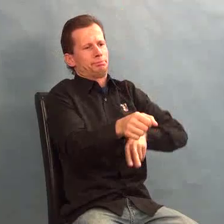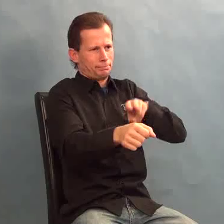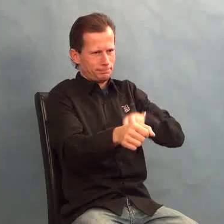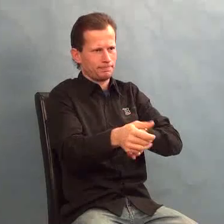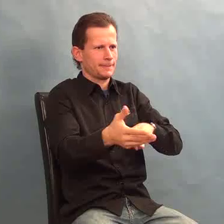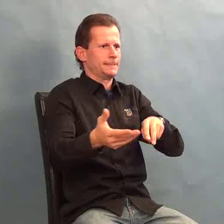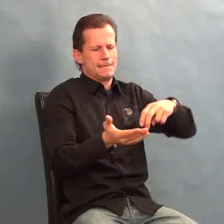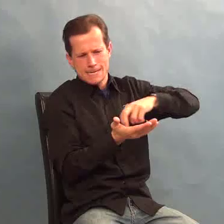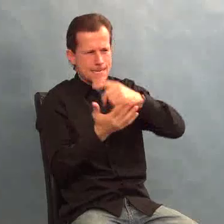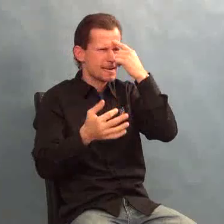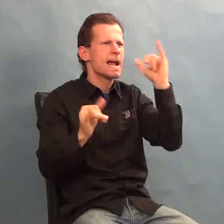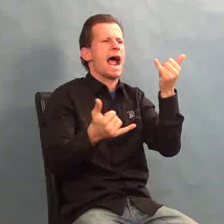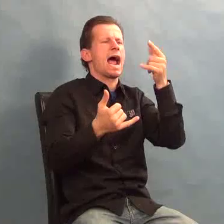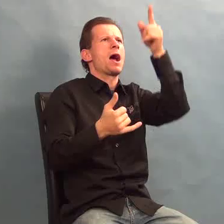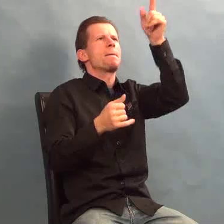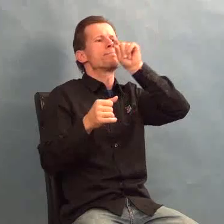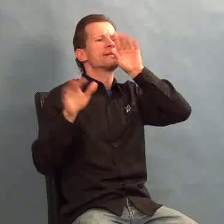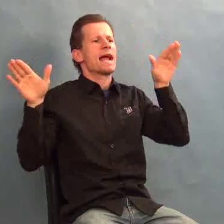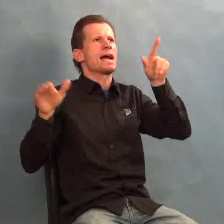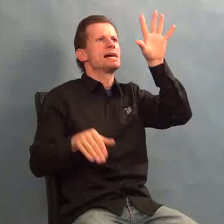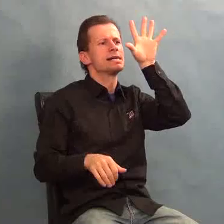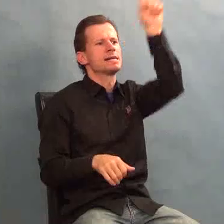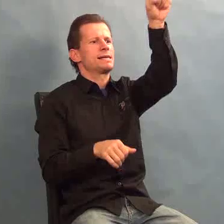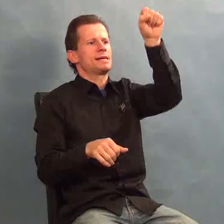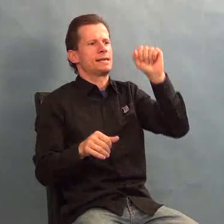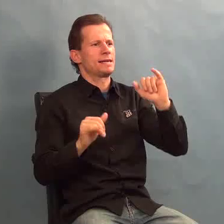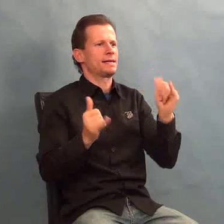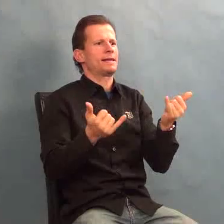Kot szedł i myślał, jak złapać ptaszka.